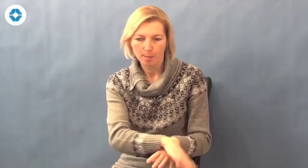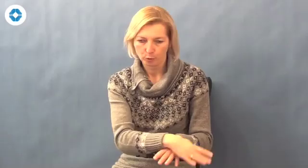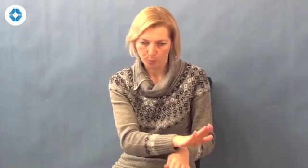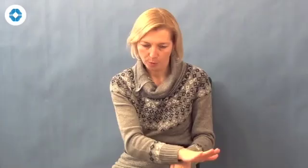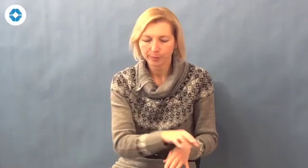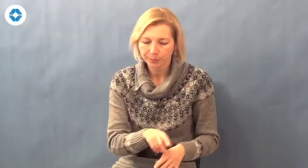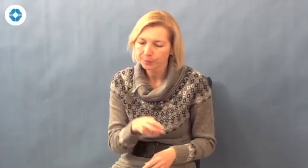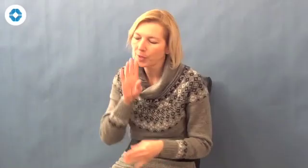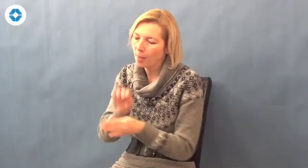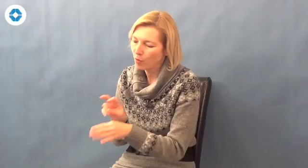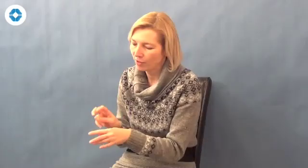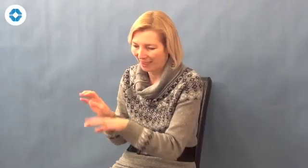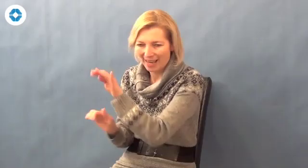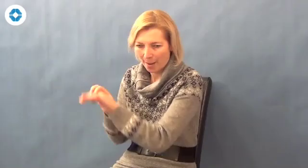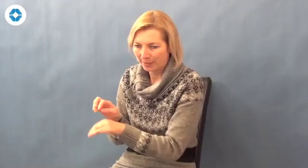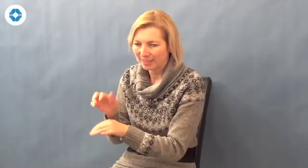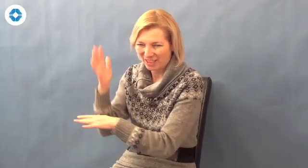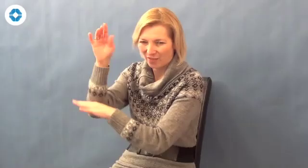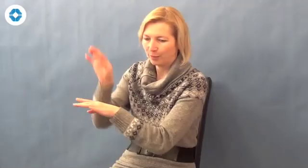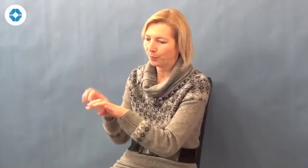Wraca na drabinę, która stoi przy drzewie.